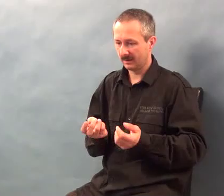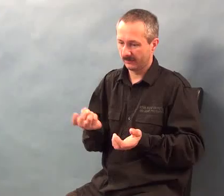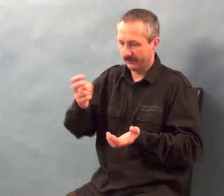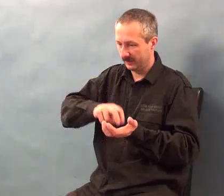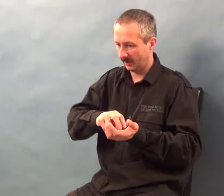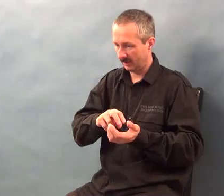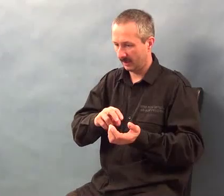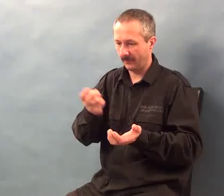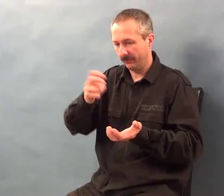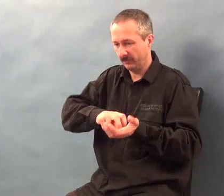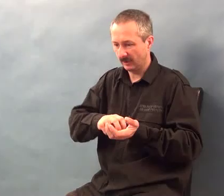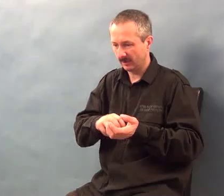Wstaje, wstaje.